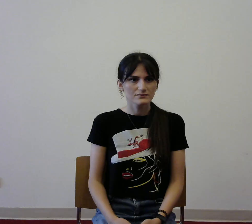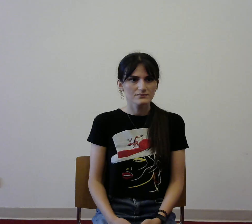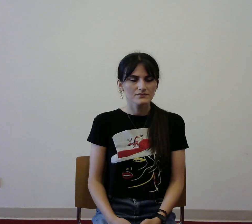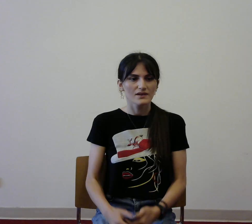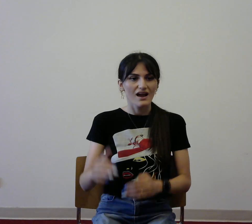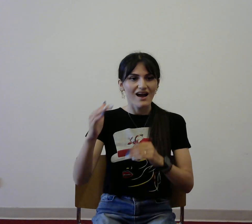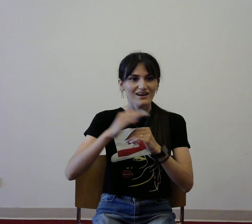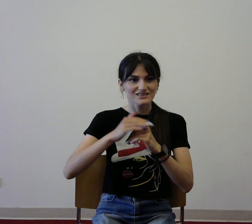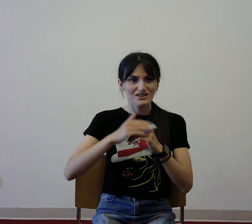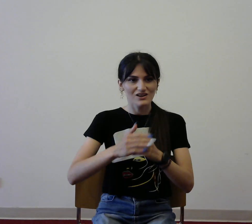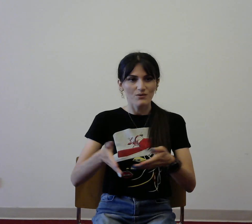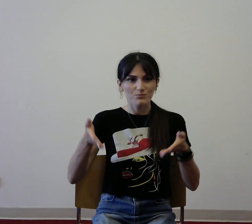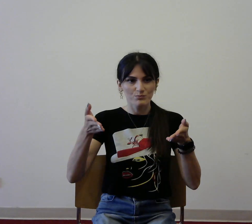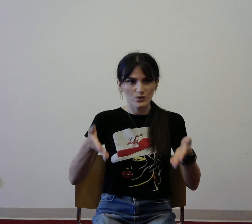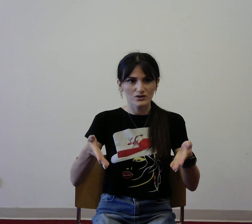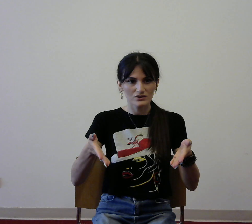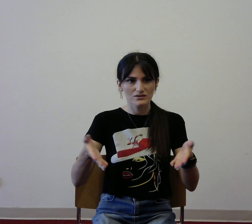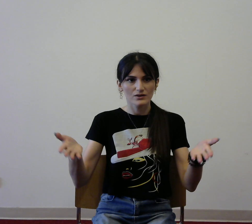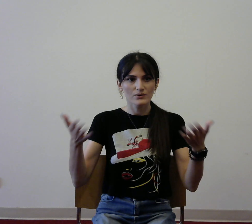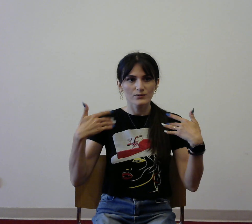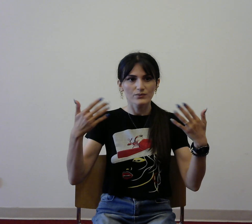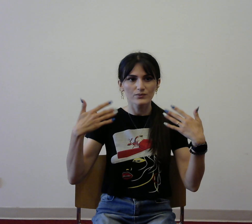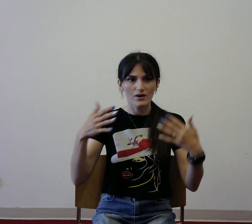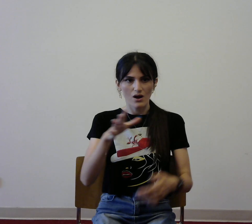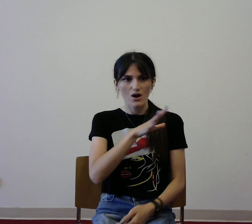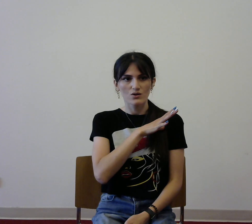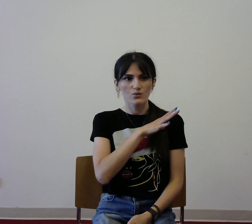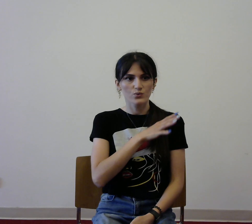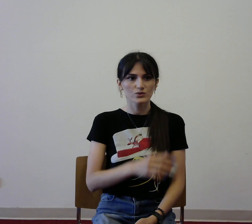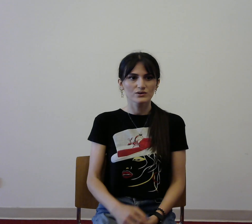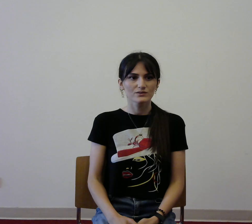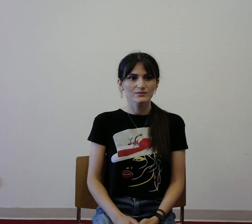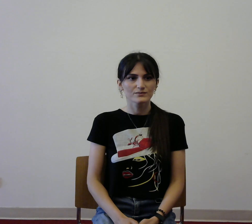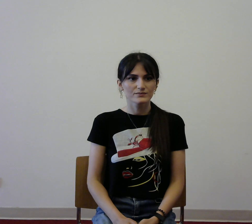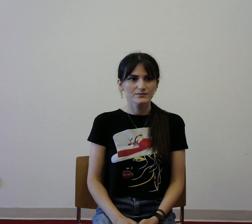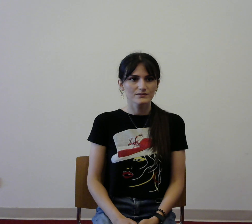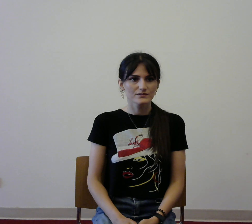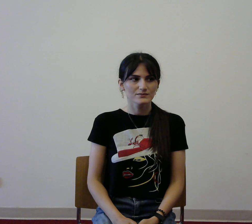Axşamlar bura sərin olur